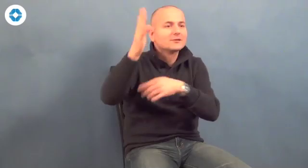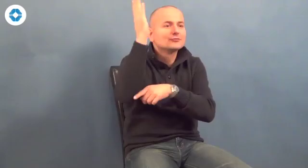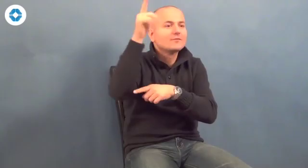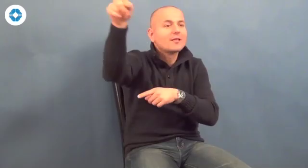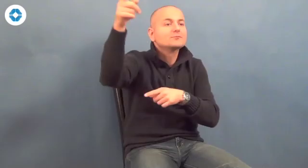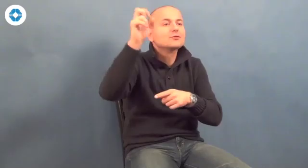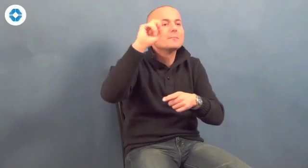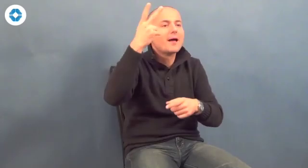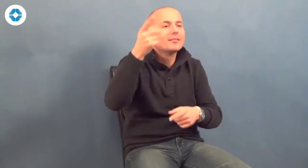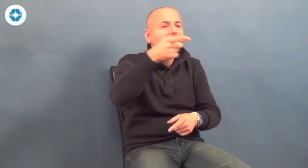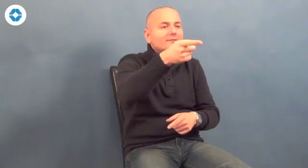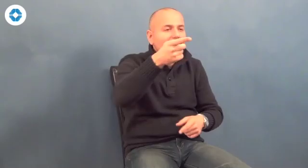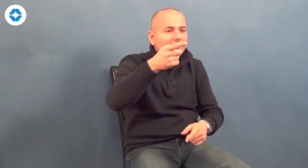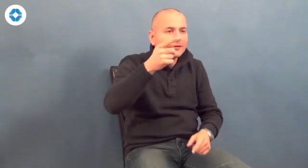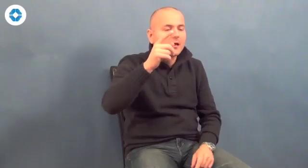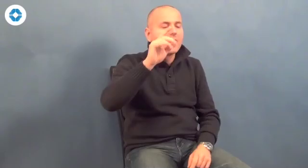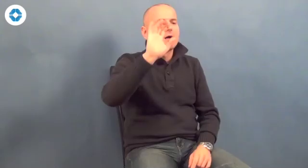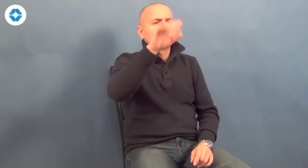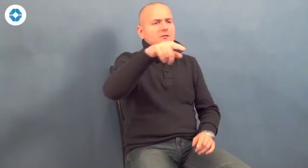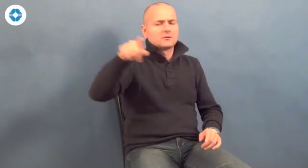Tam, gdzie był ten pan.